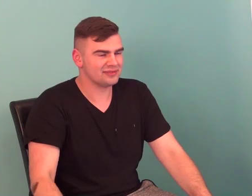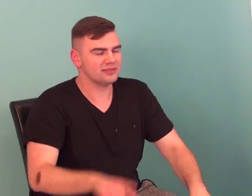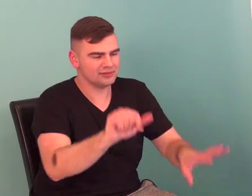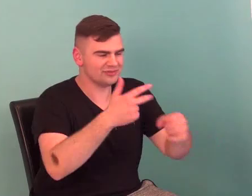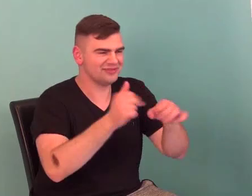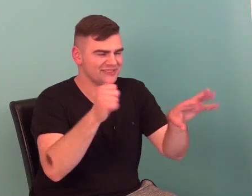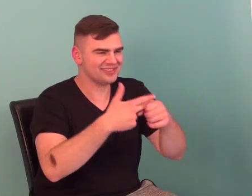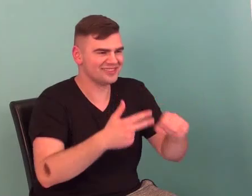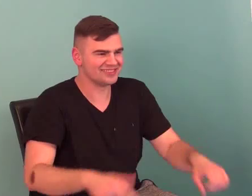A ty o szóstej trzydzieści, o szóstej trzydzieści.